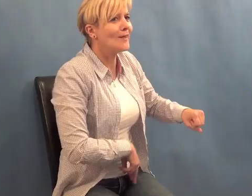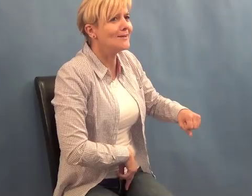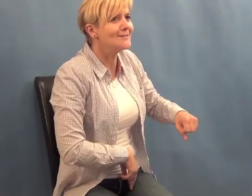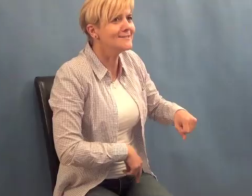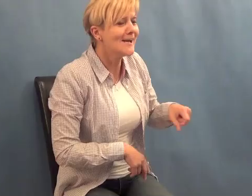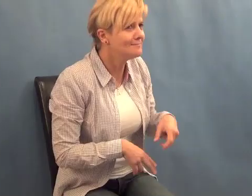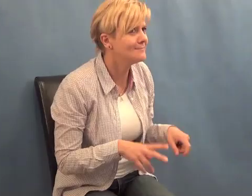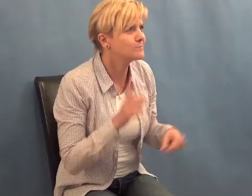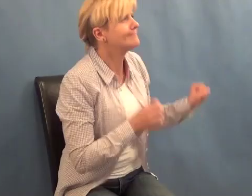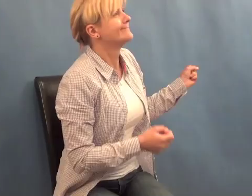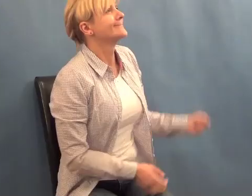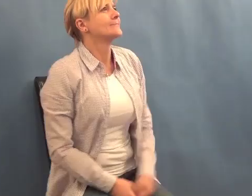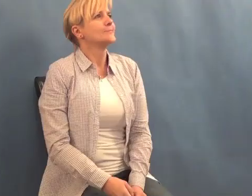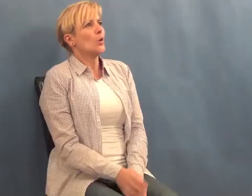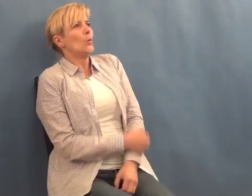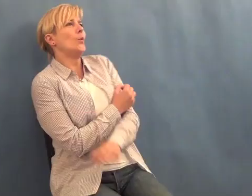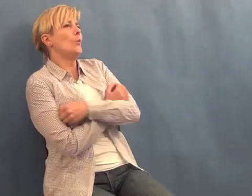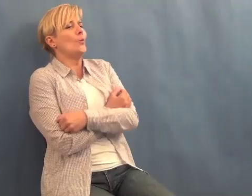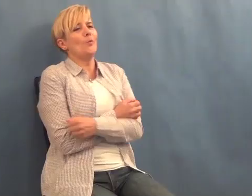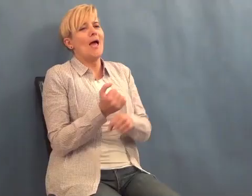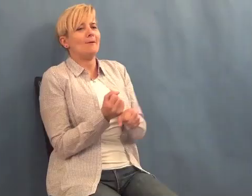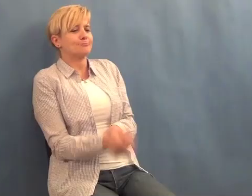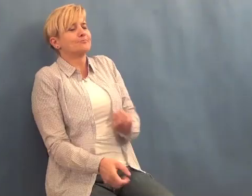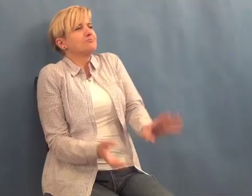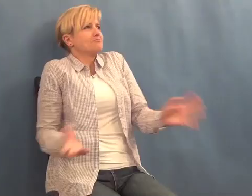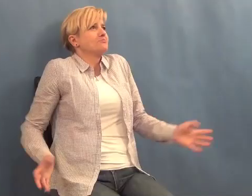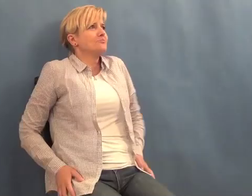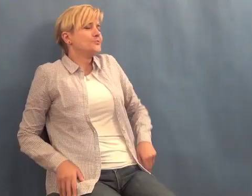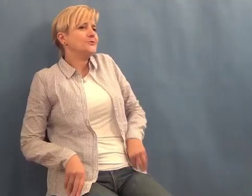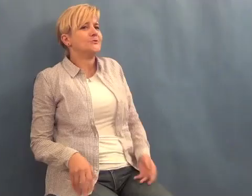Chłopak udaje, że nic nie robi, wyrzuca kamień, nic nie robi.